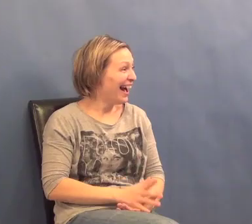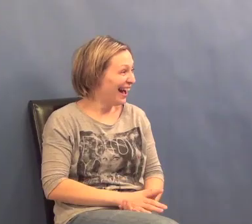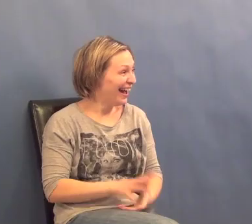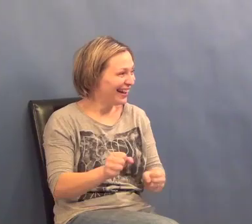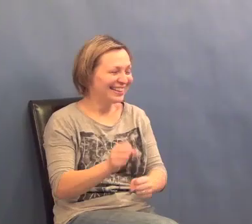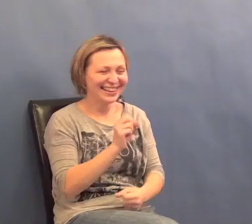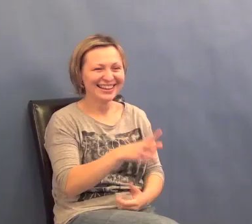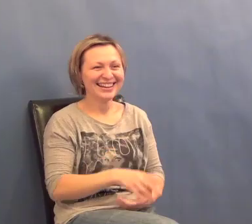Złapać go, tak.